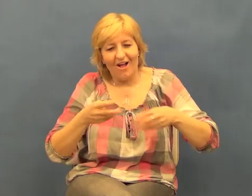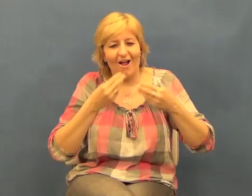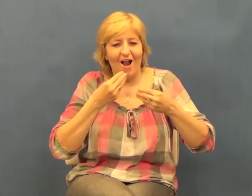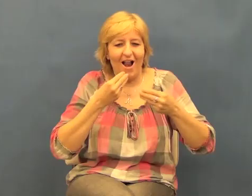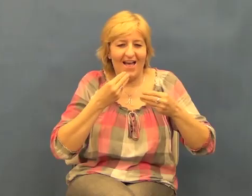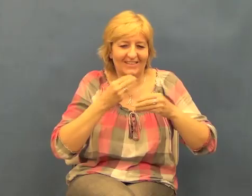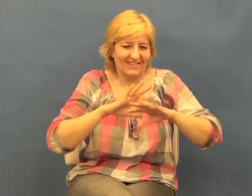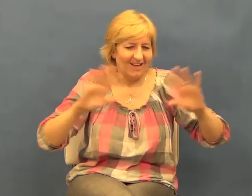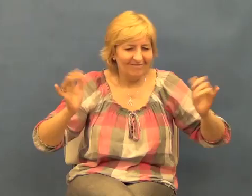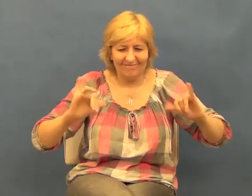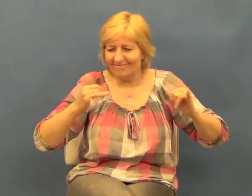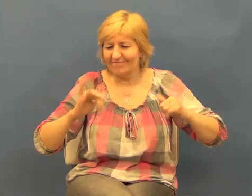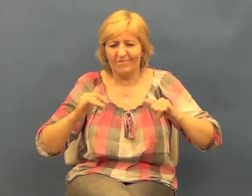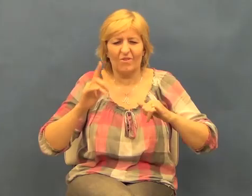Wszyscy jedli kolację i imprezowali.